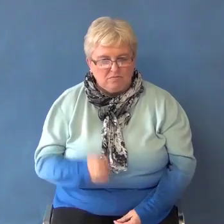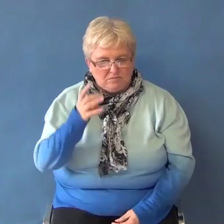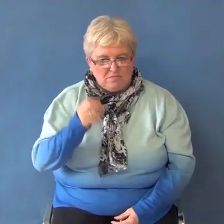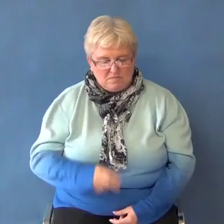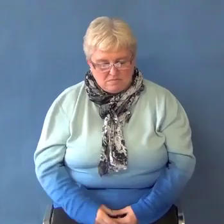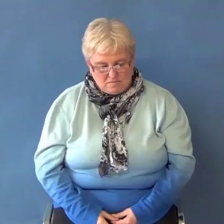Tak, tak.